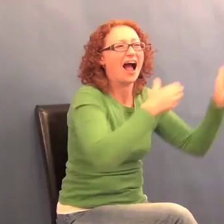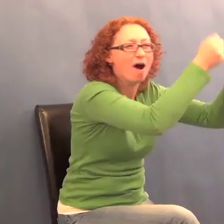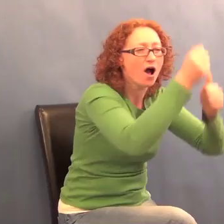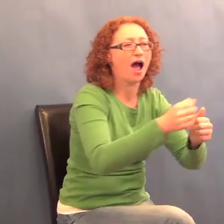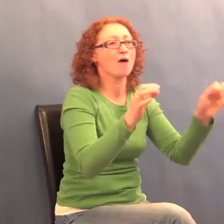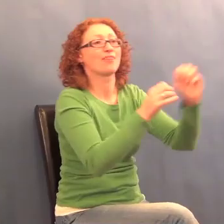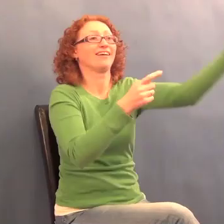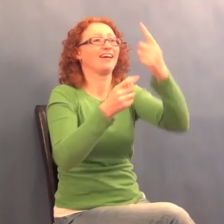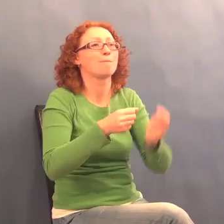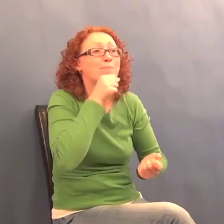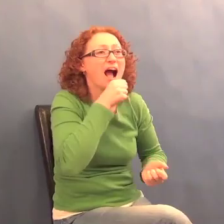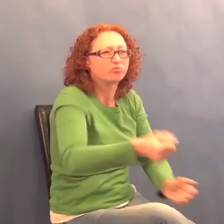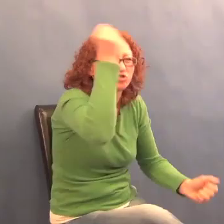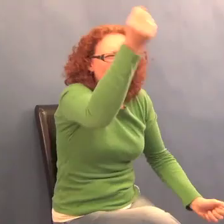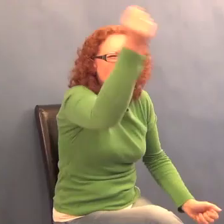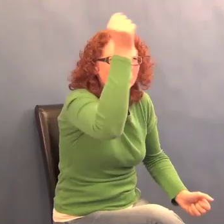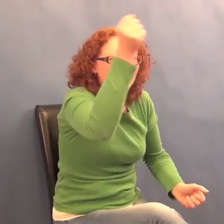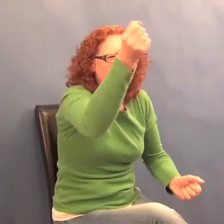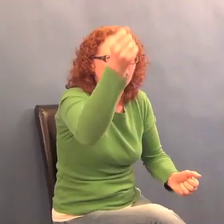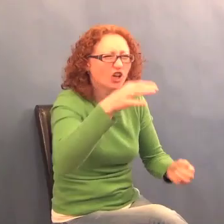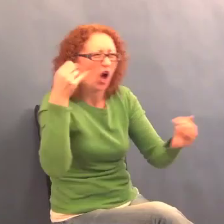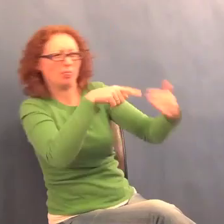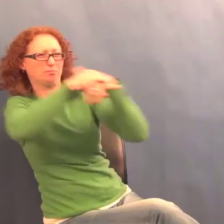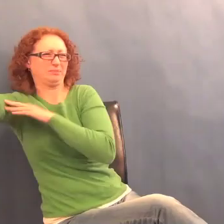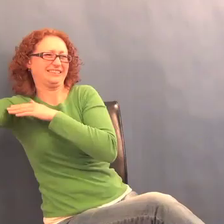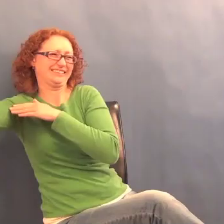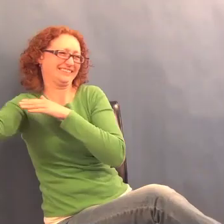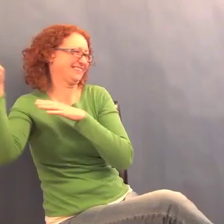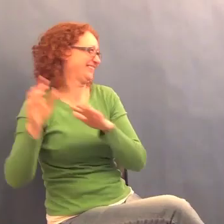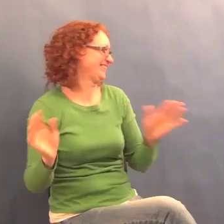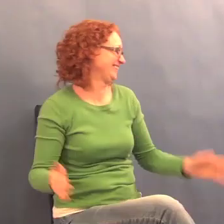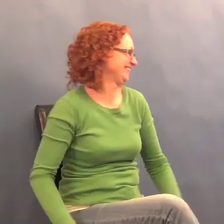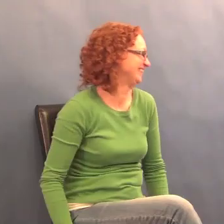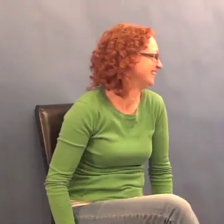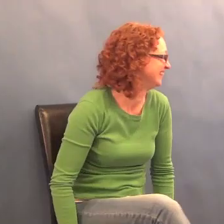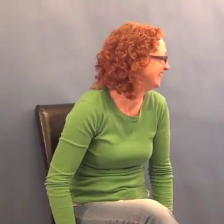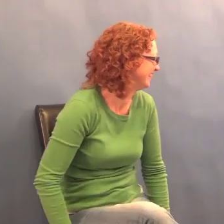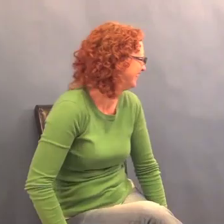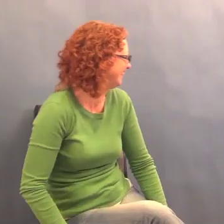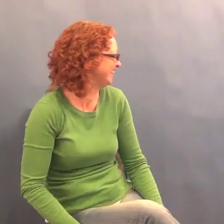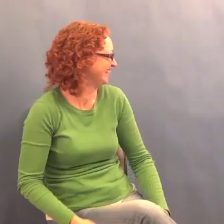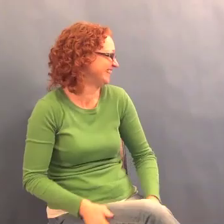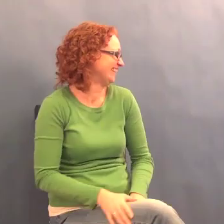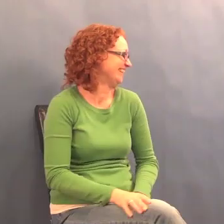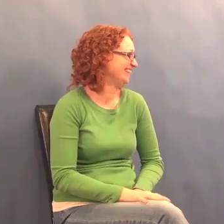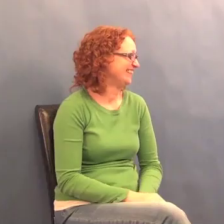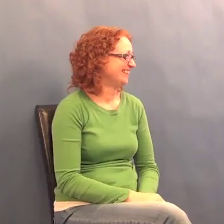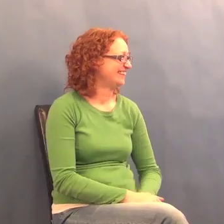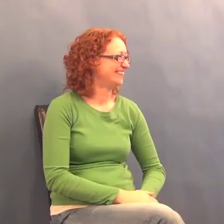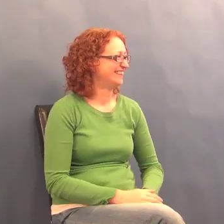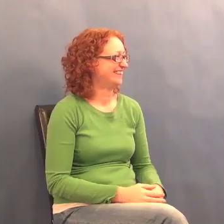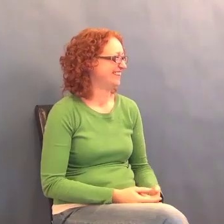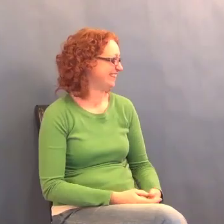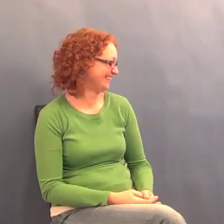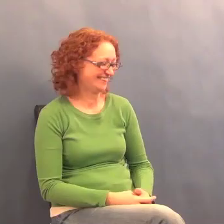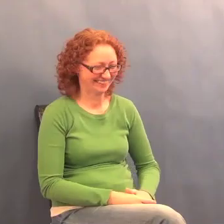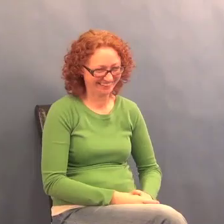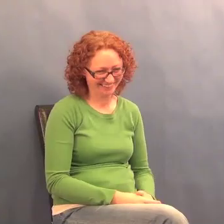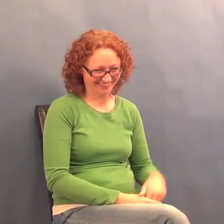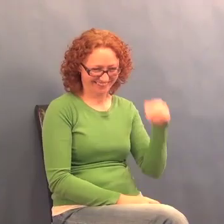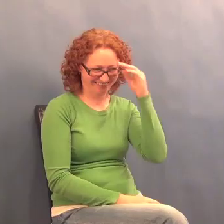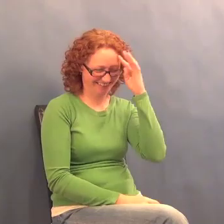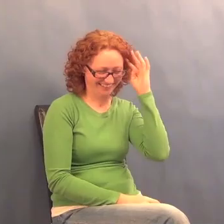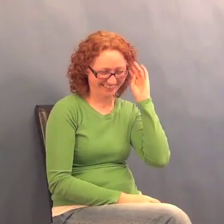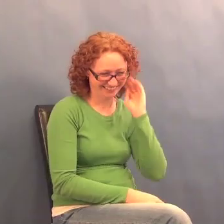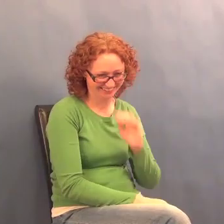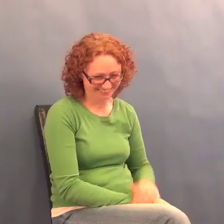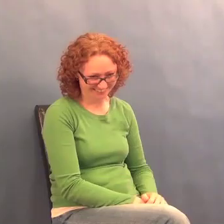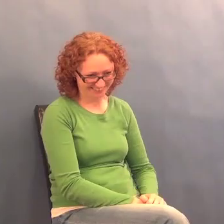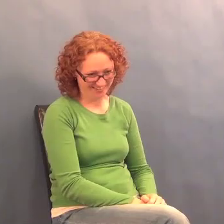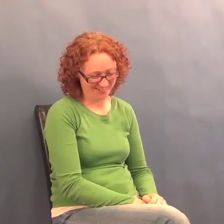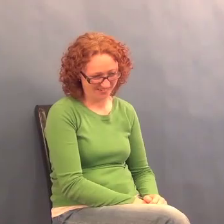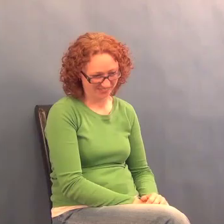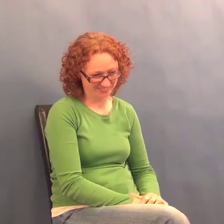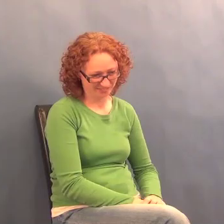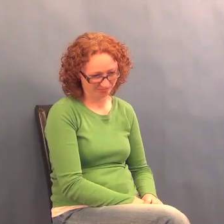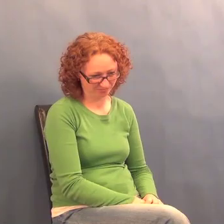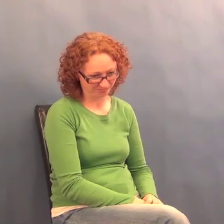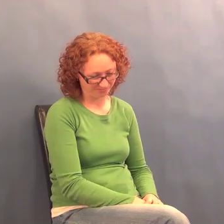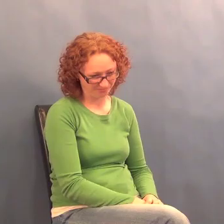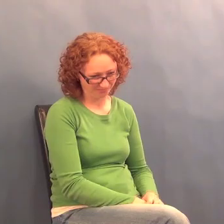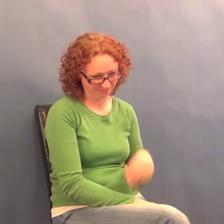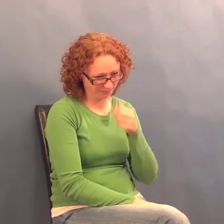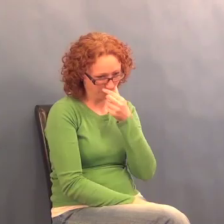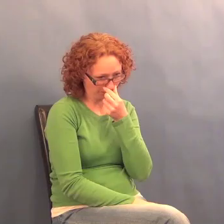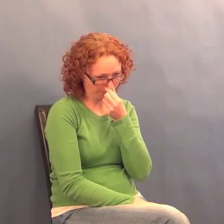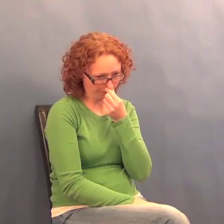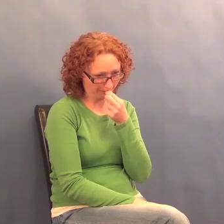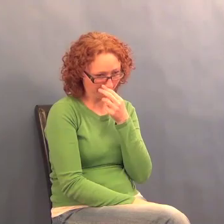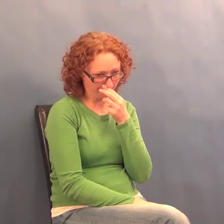Akurat przychodzi zdenerwowana babcia i krzyczy na kota, który ucieka.